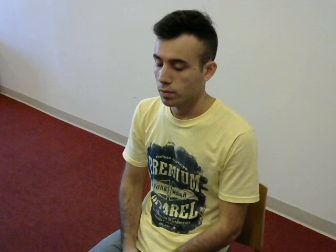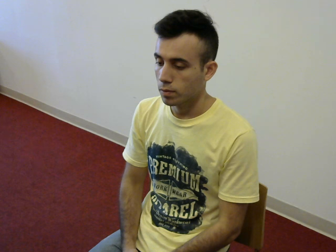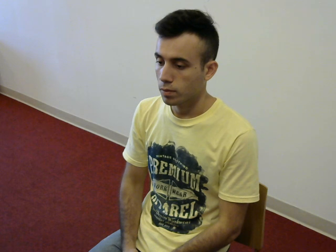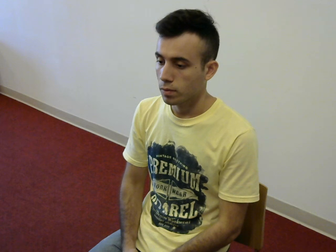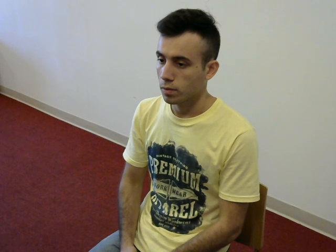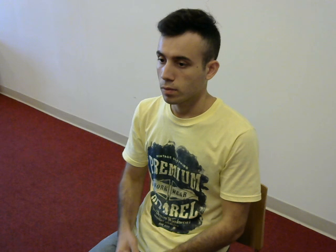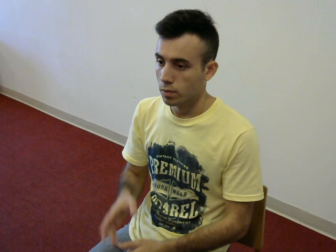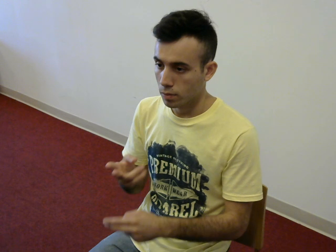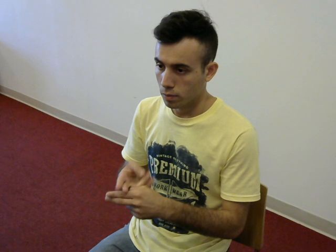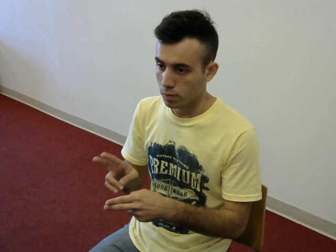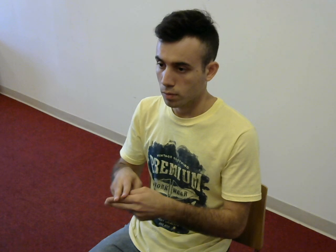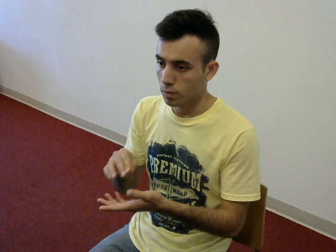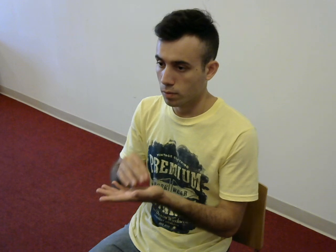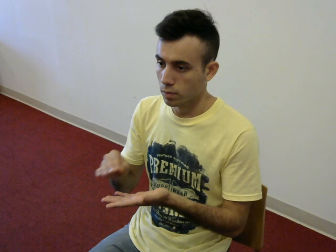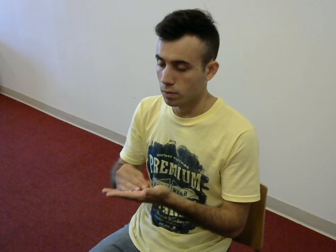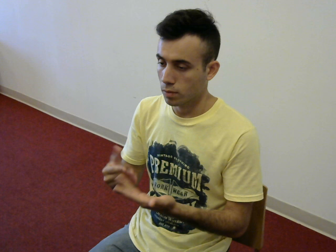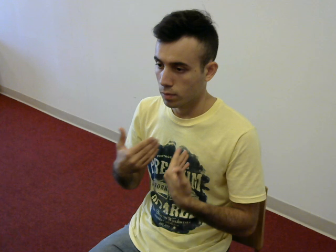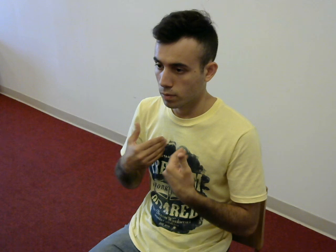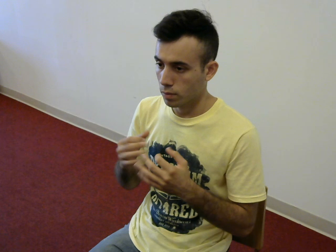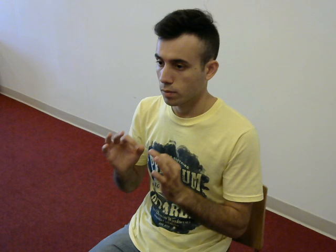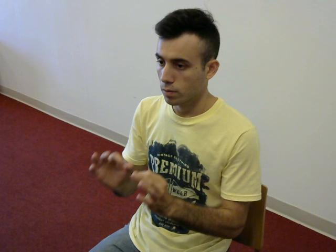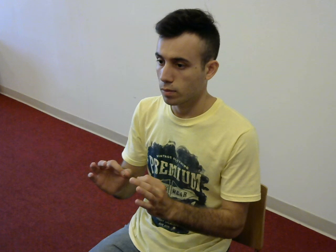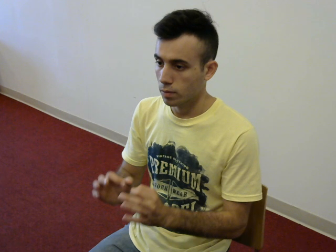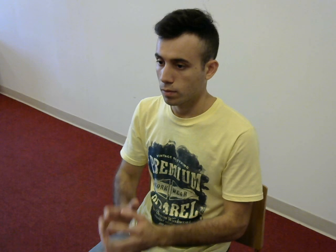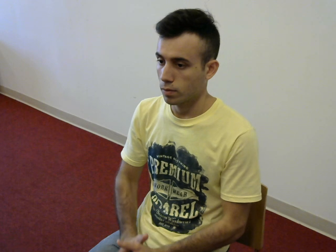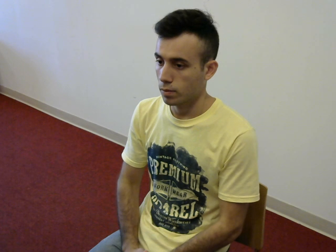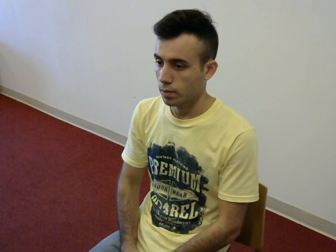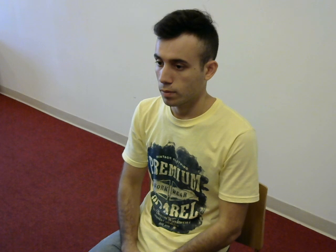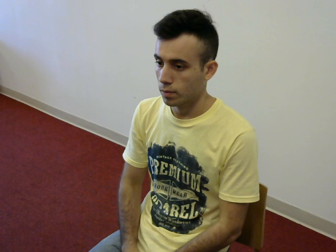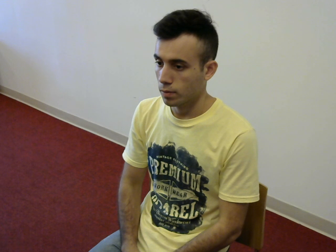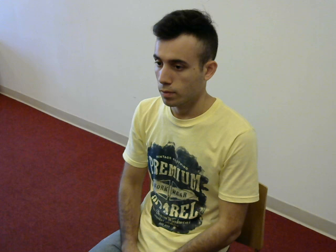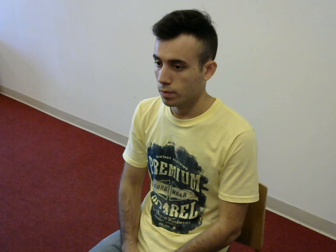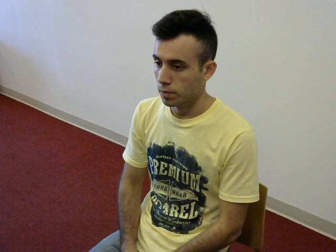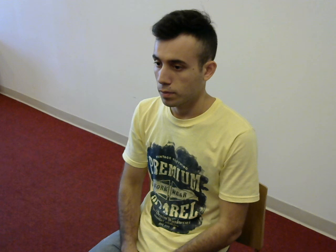Bu yazılar mənə aiddir